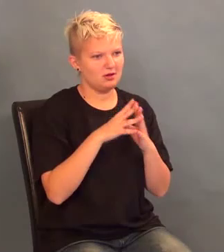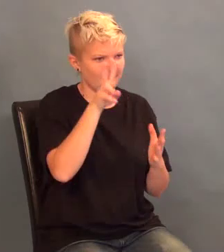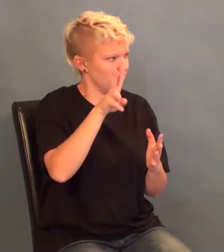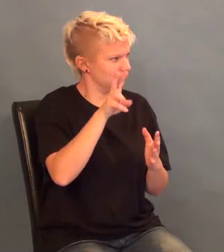Dwie godziny.